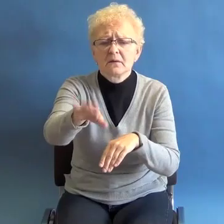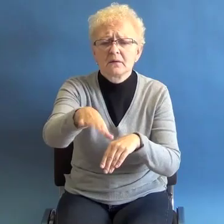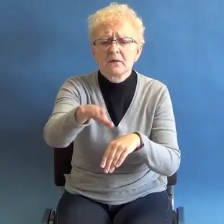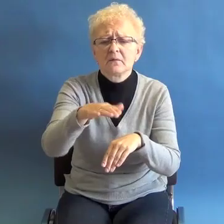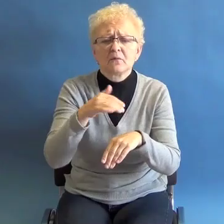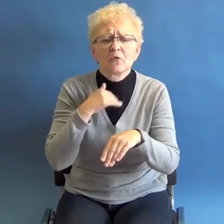Moja koleżanka...